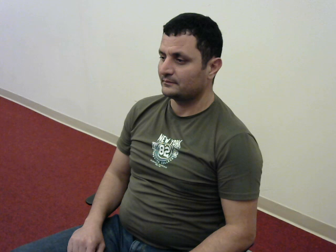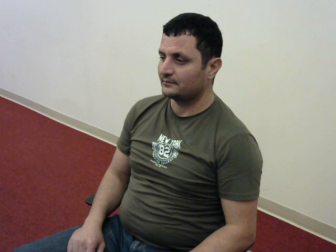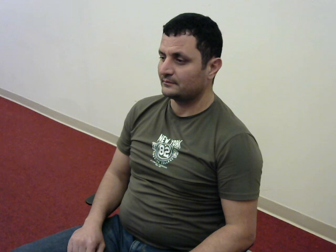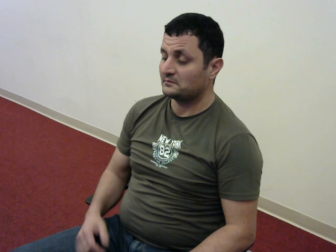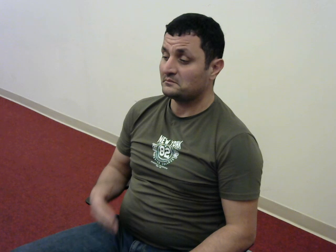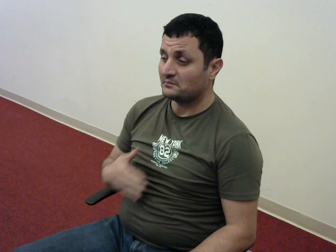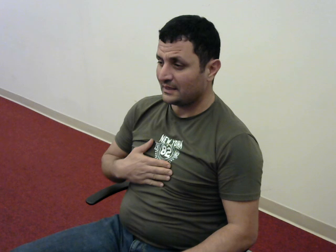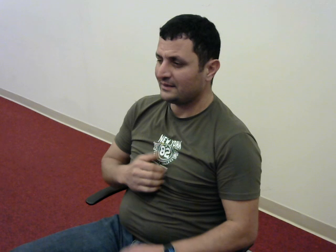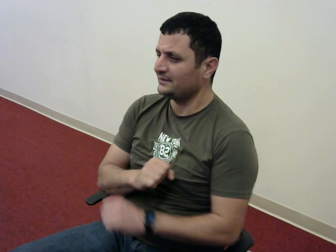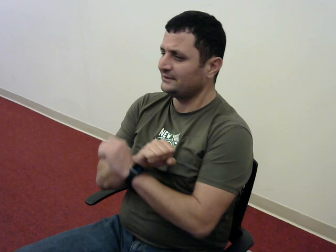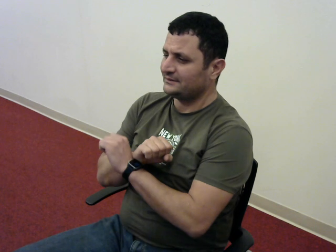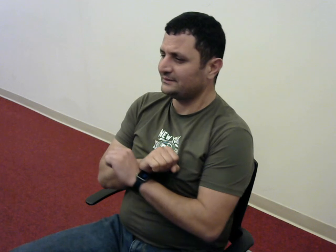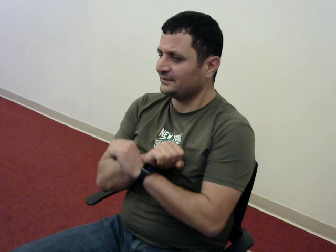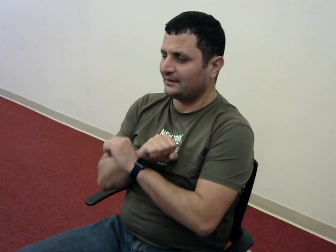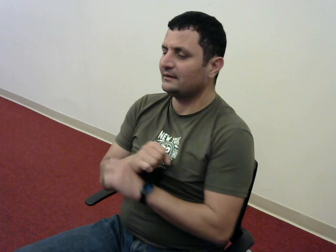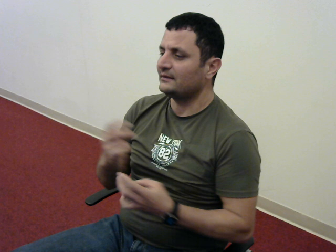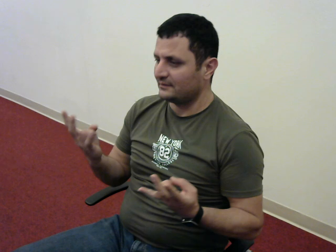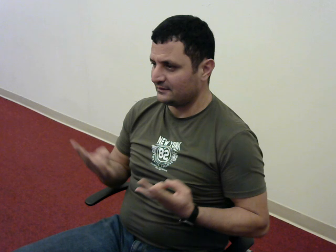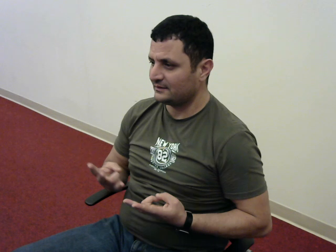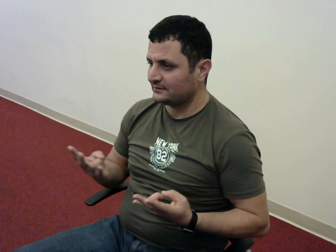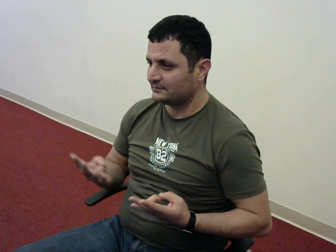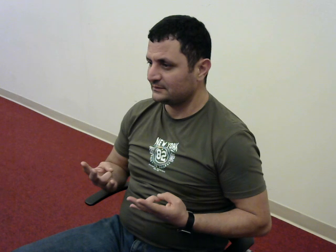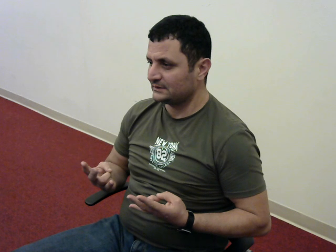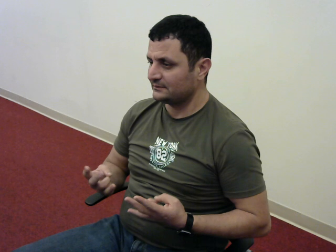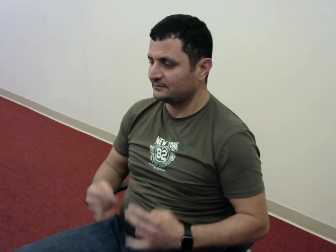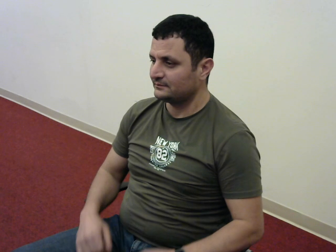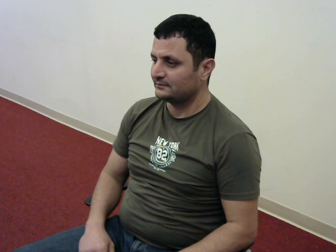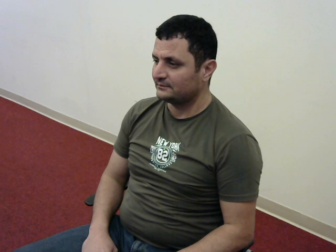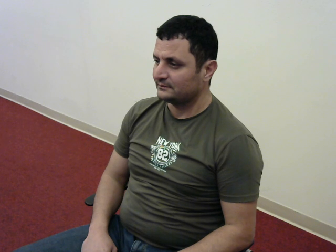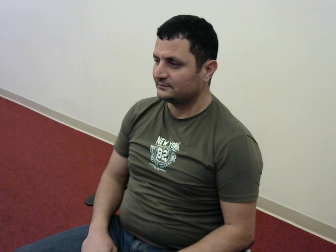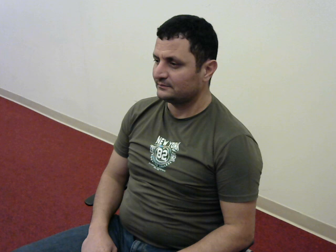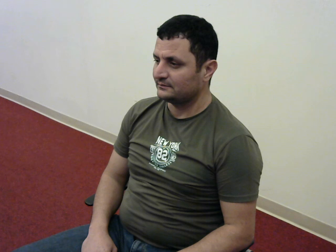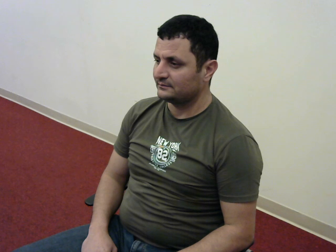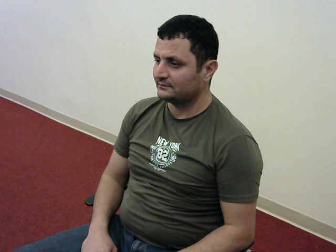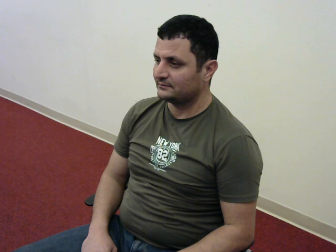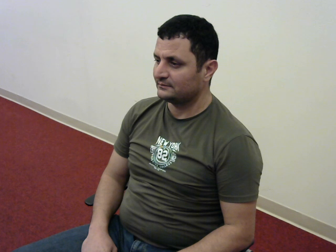Mənə istirahət etmək lazımdır